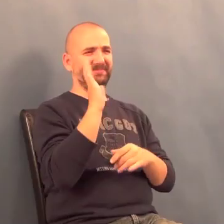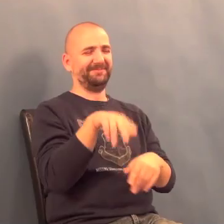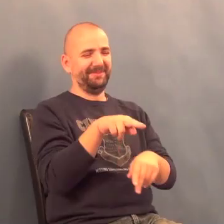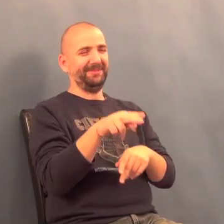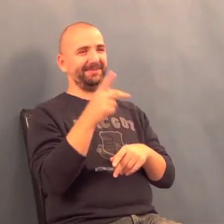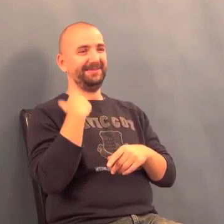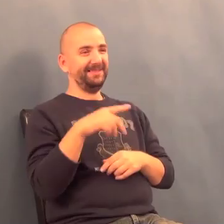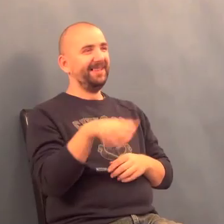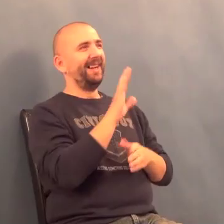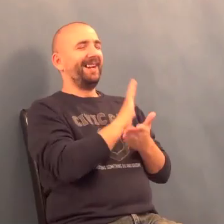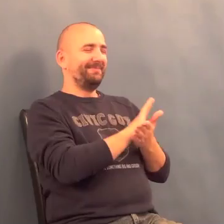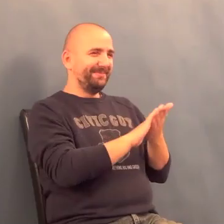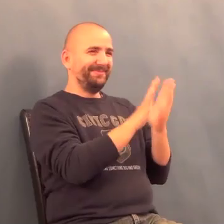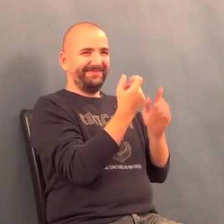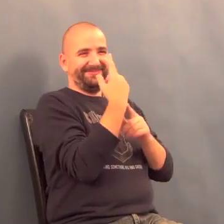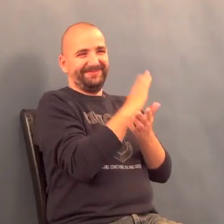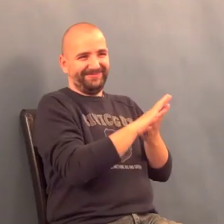Charlie Chaplin go przeprasza, że rzucał w niego.